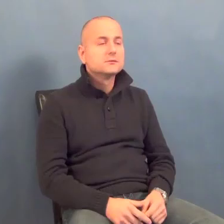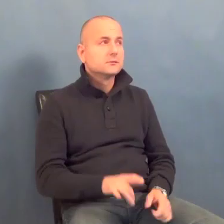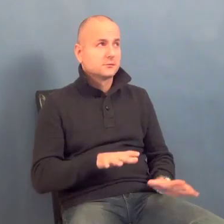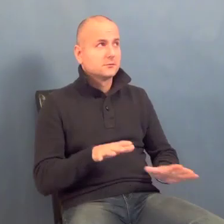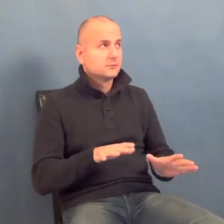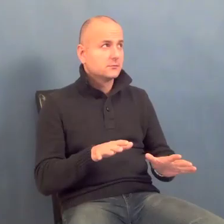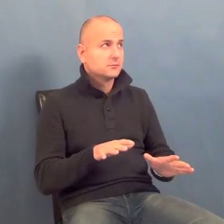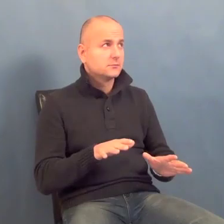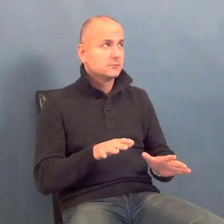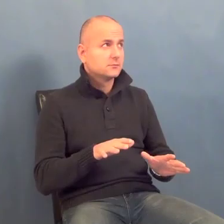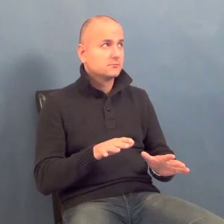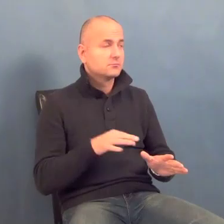Jestem zajęty.